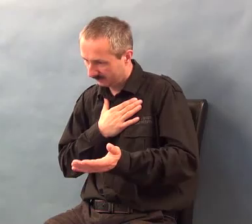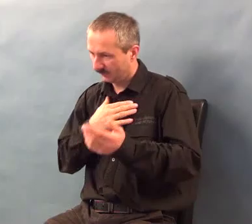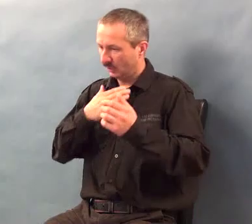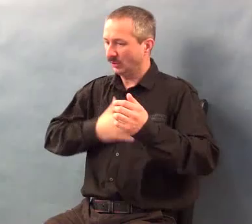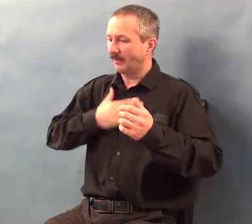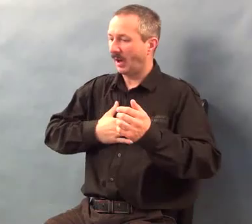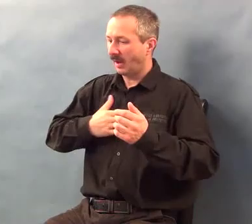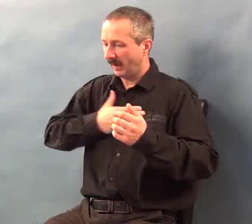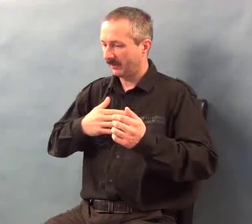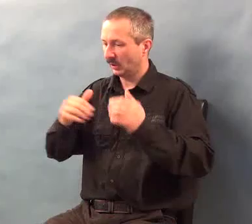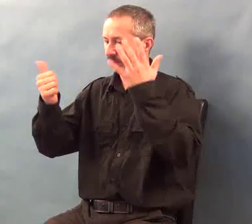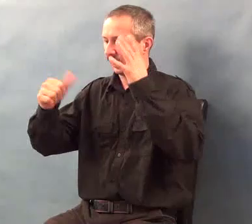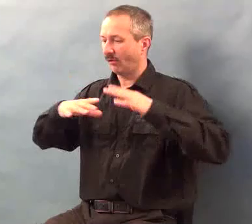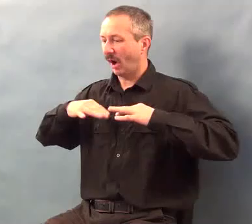Mam wolne szóstego, w sobotę.